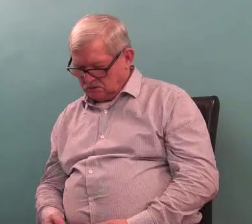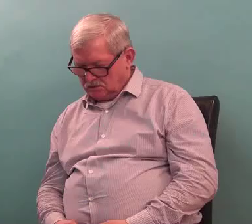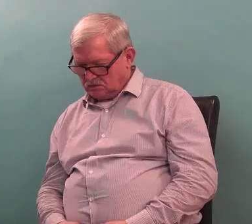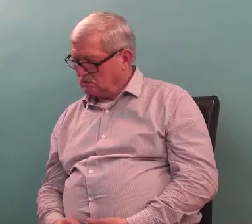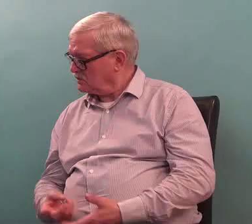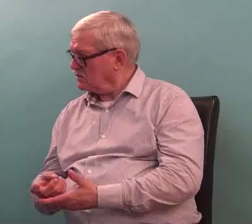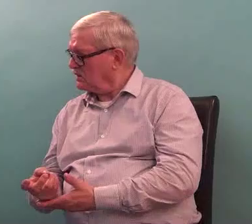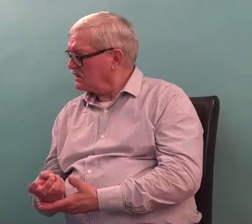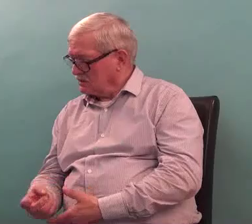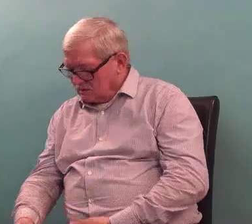Sanki.